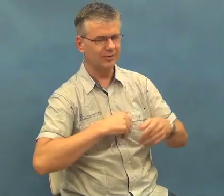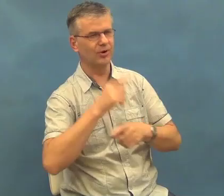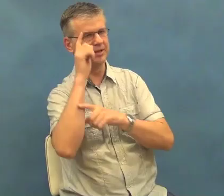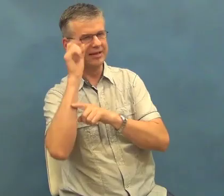Impreza...